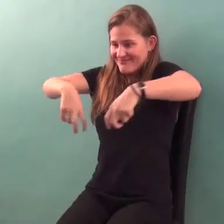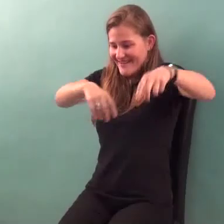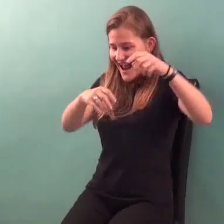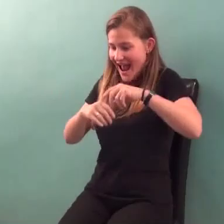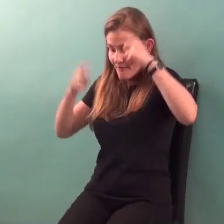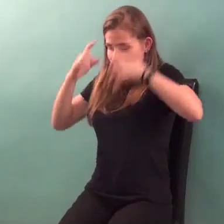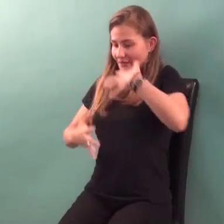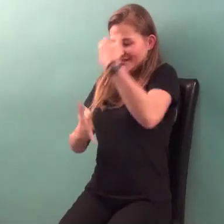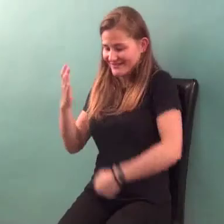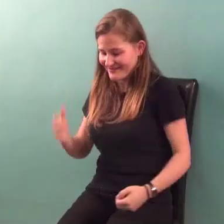A Myszka Miki jest wystraszona.